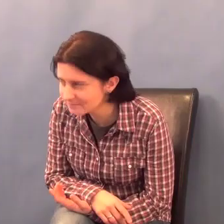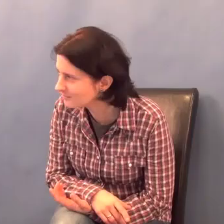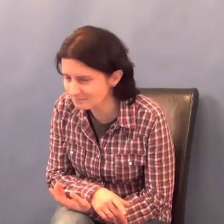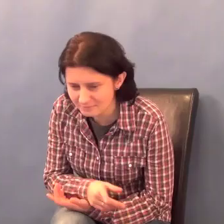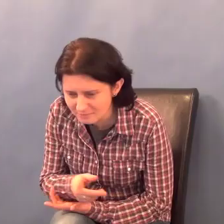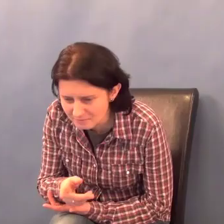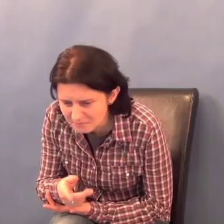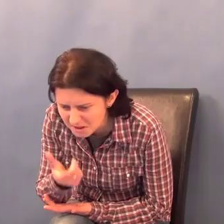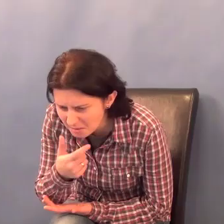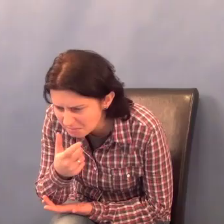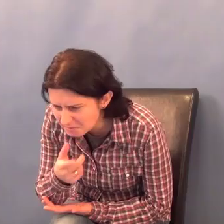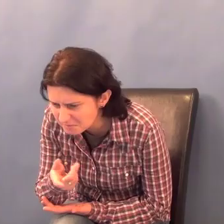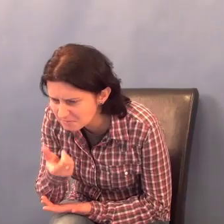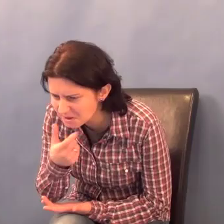To jabłko, jabłko.